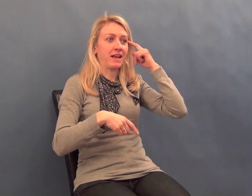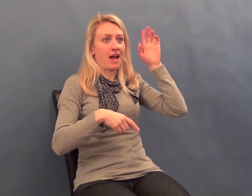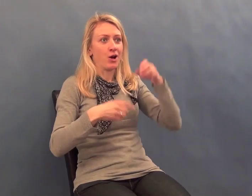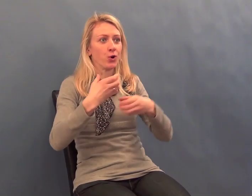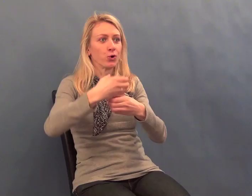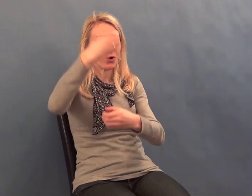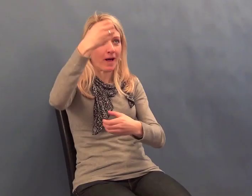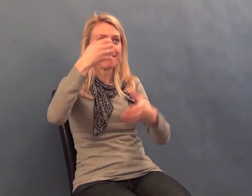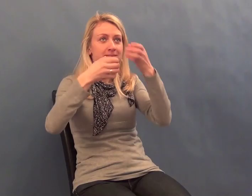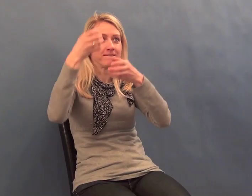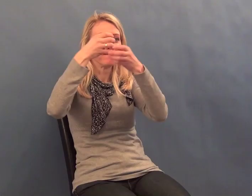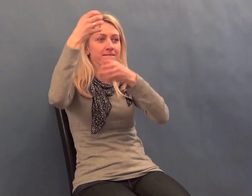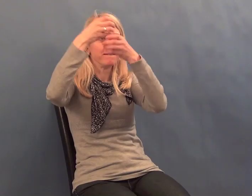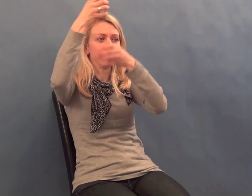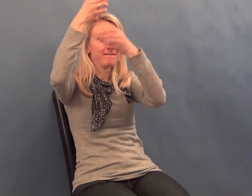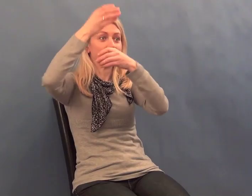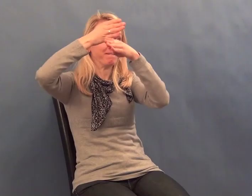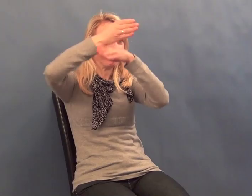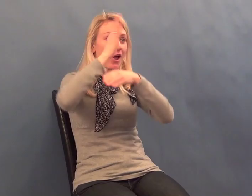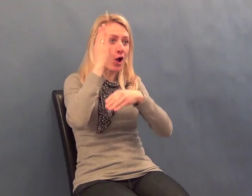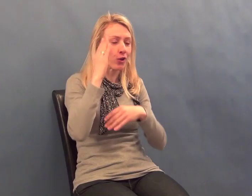Wspina się po rynnie, chce wejść przez okno.